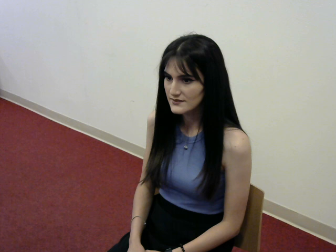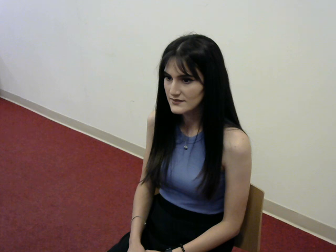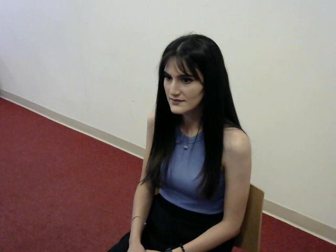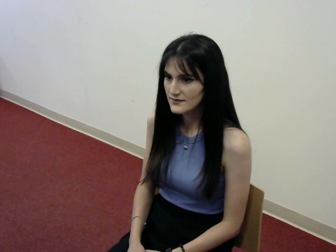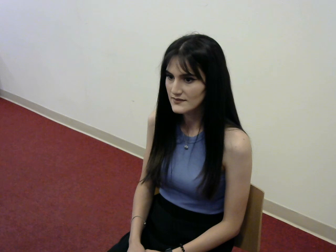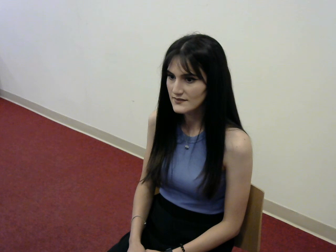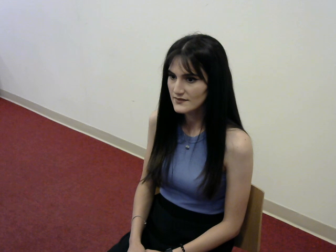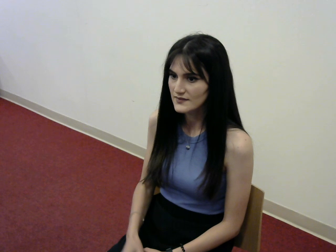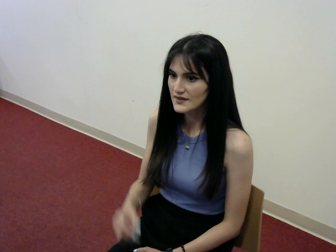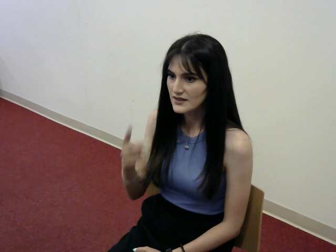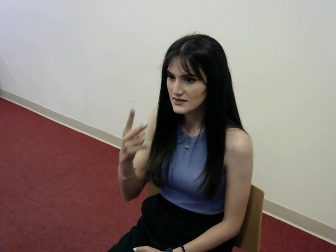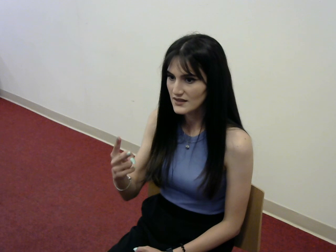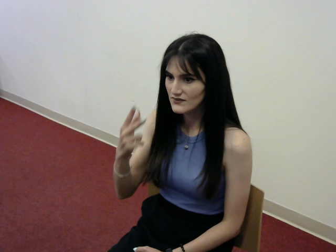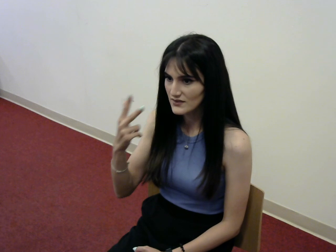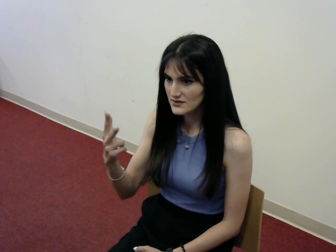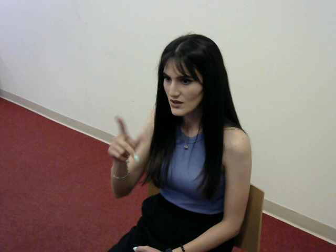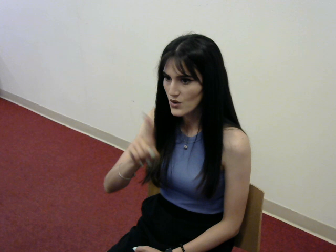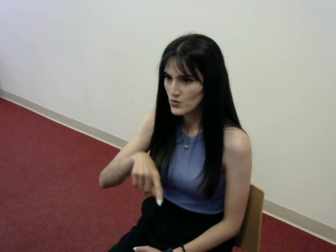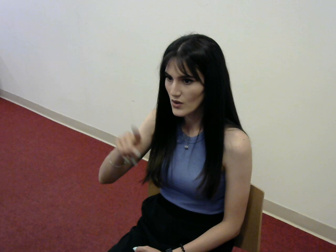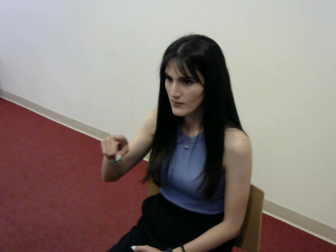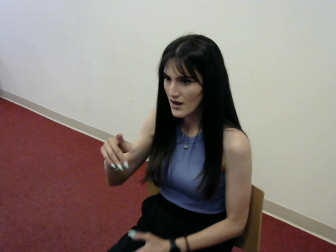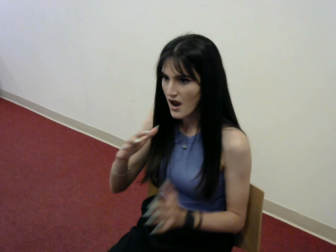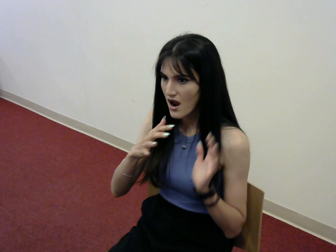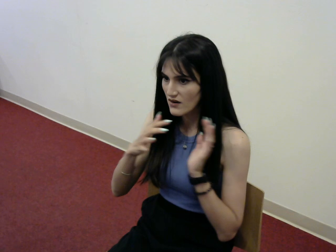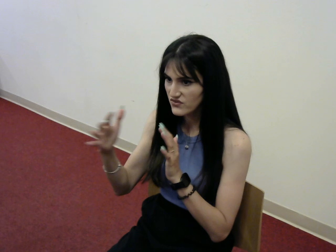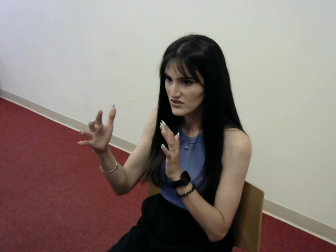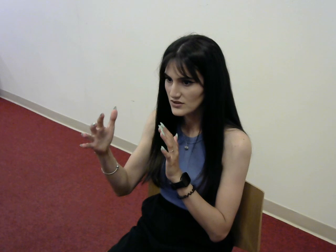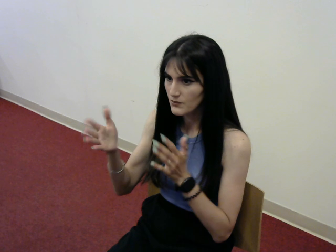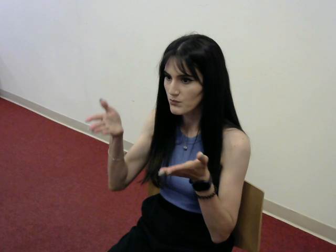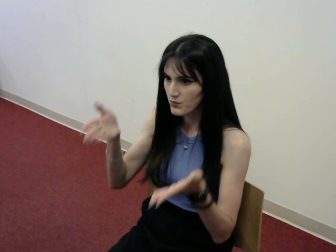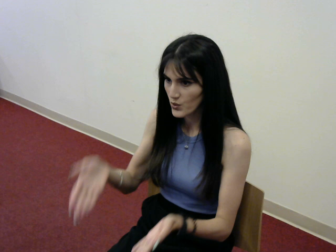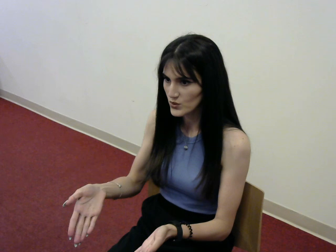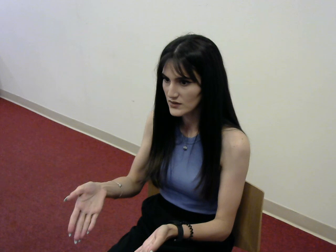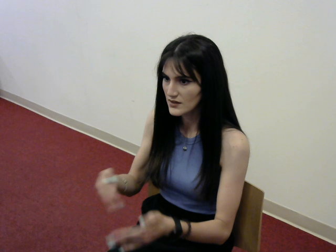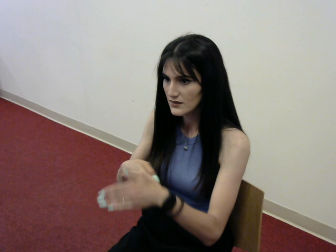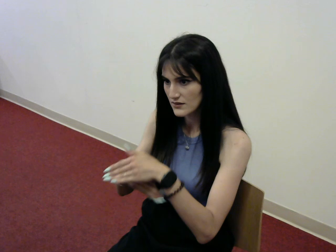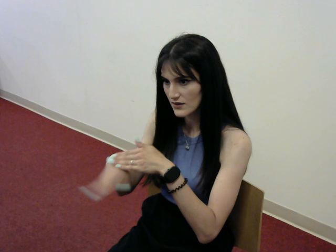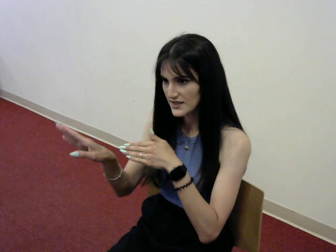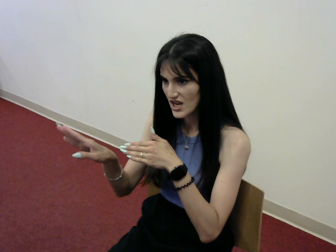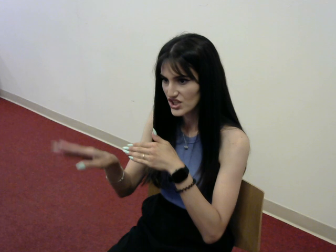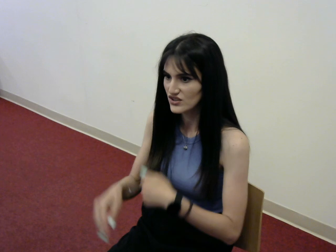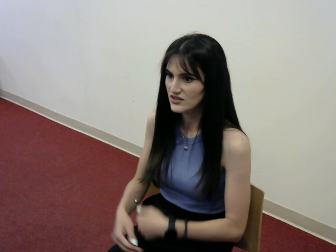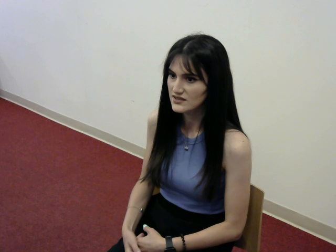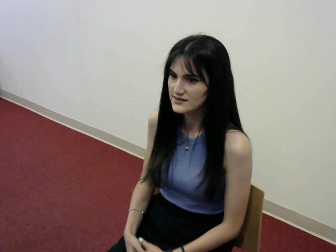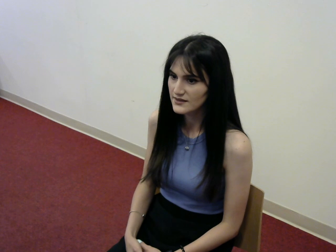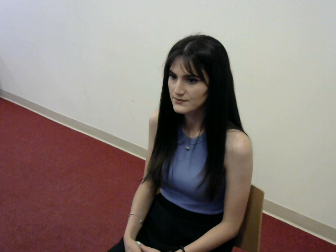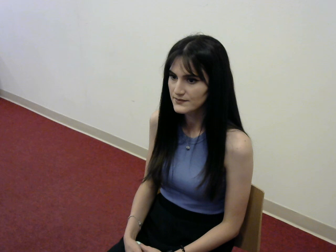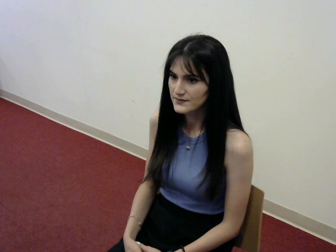23 saylı avtobus burdan keçir?